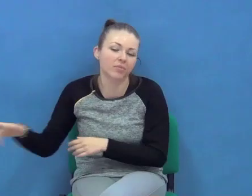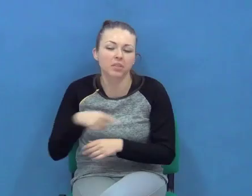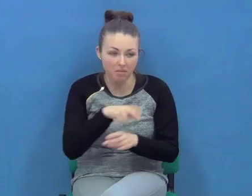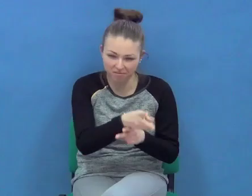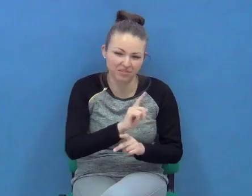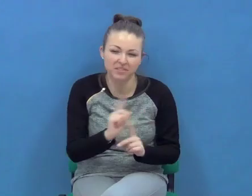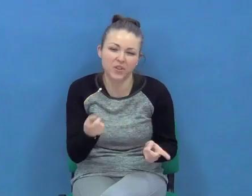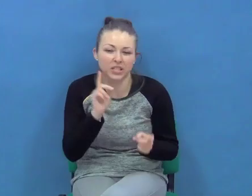Nie wolno wchodzić.